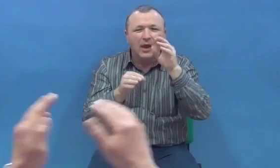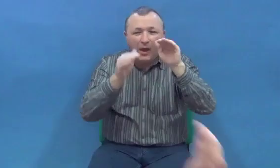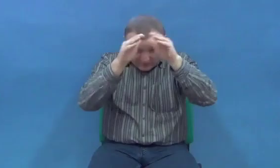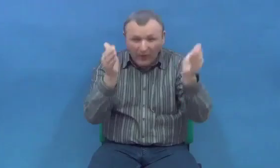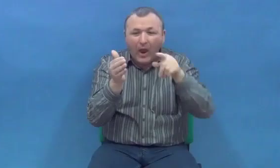Była w akwarium.